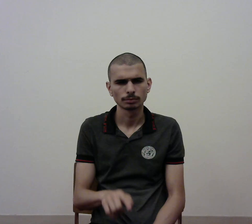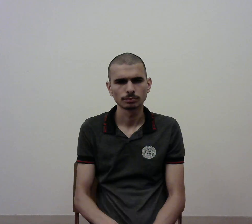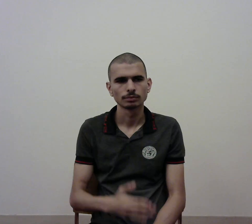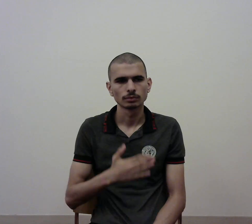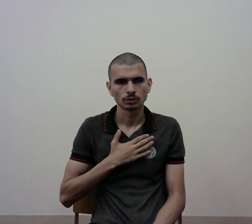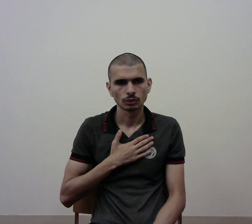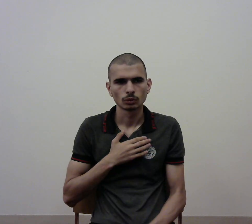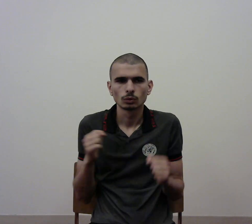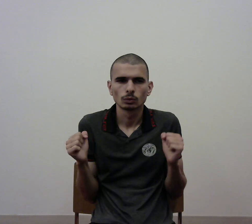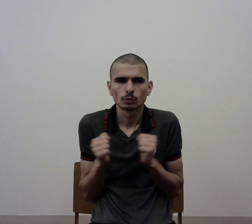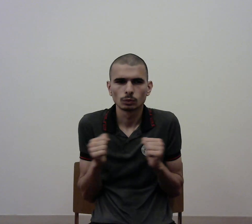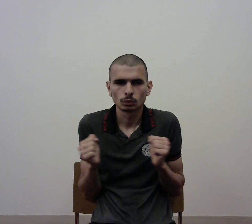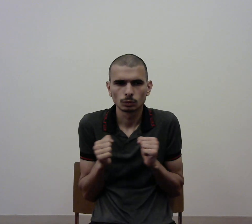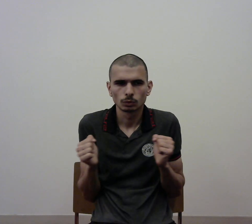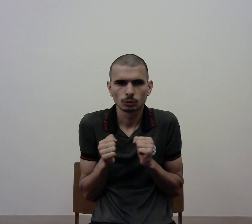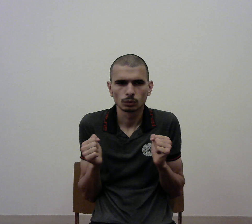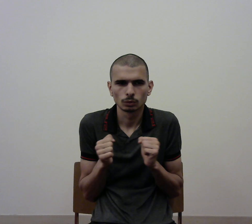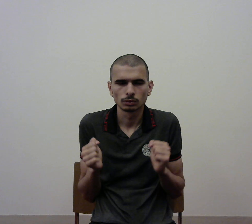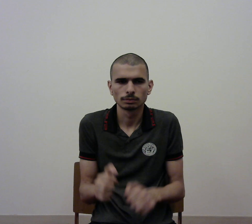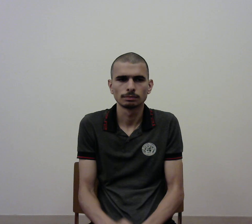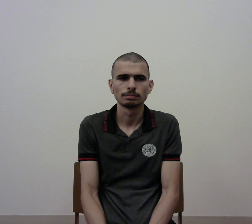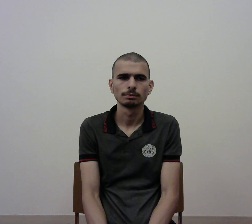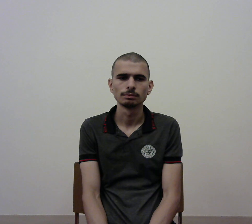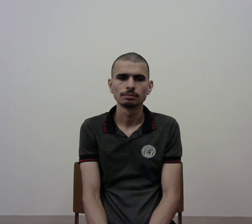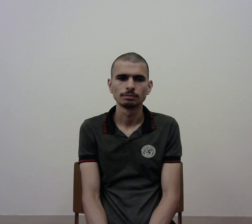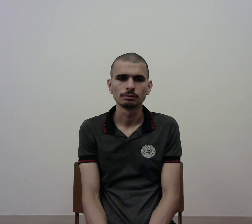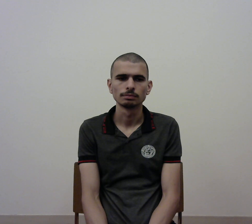Mənə soyuqdur